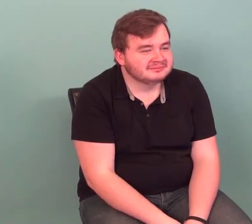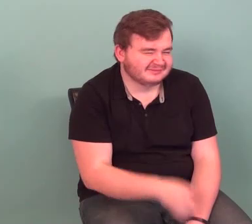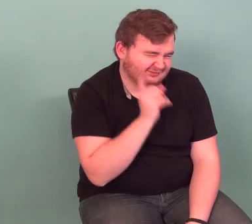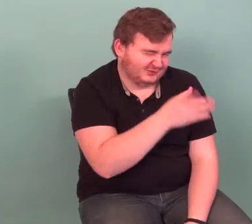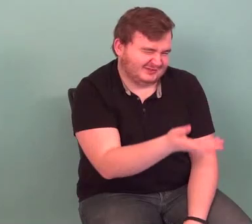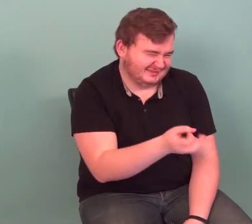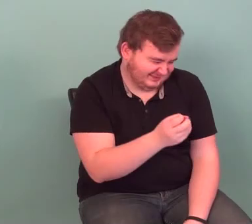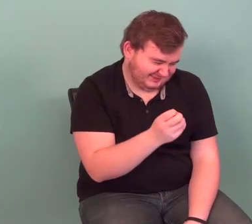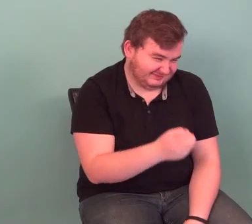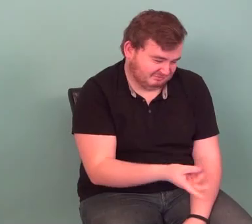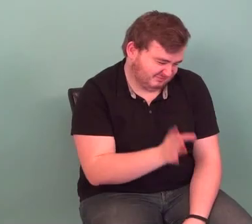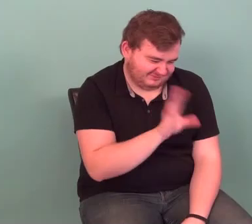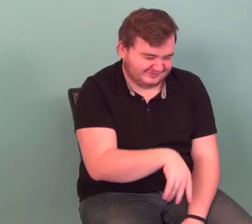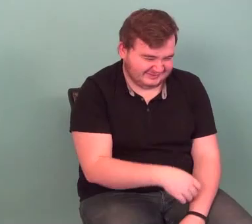Tak, właśnie, e tam.